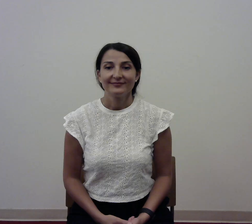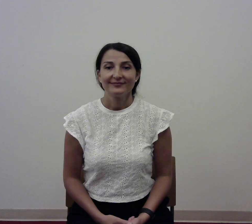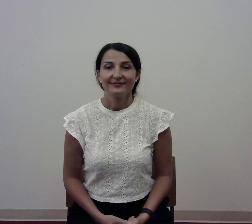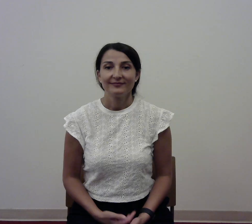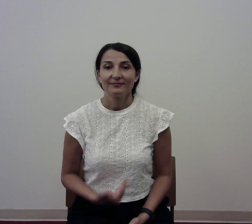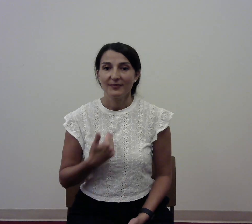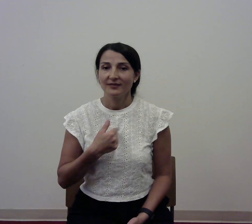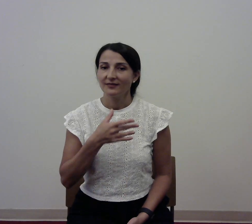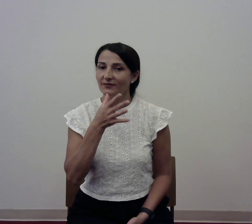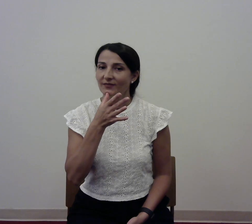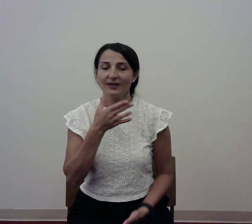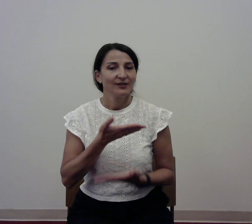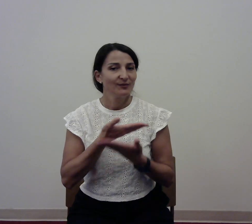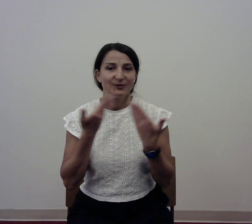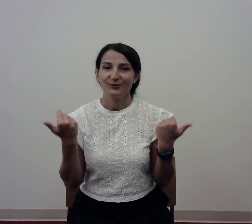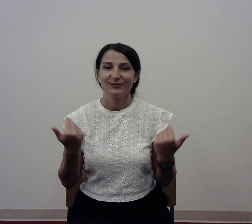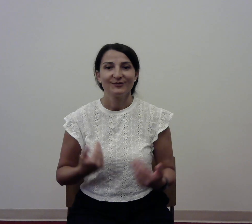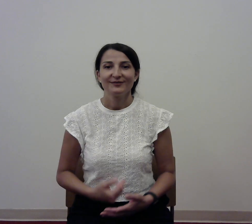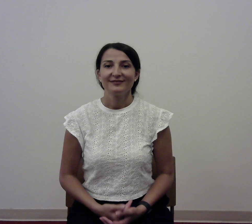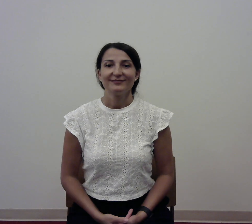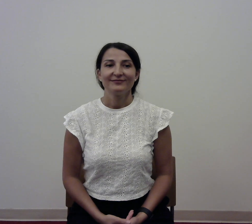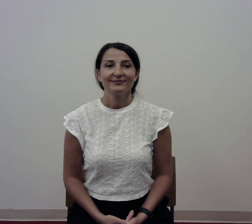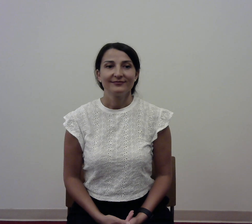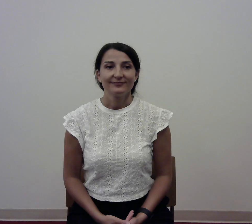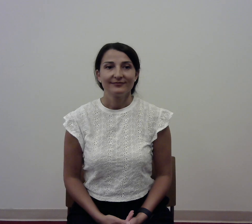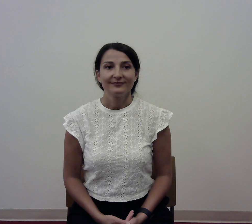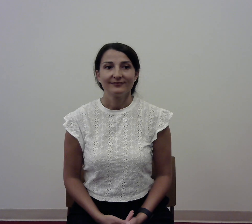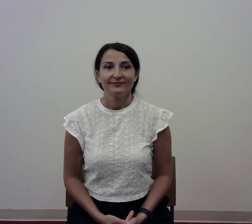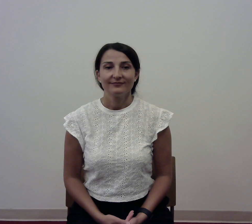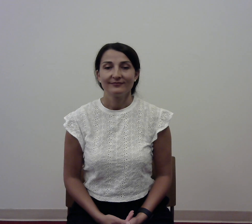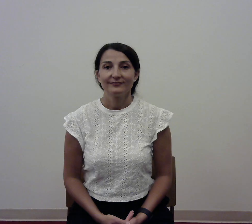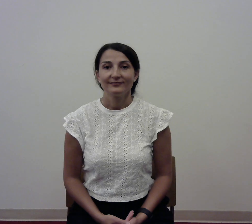Mənim vaxtım yoxdur